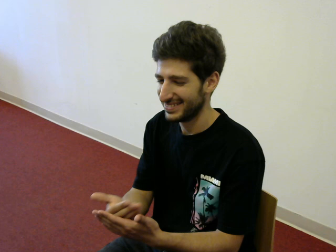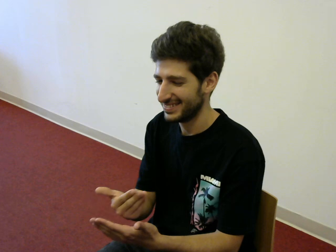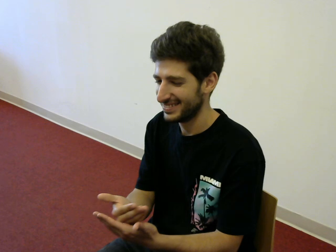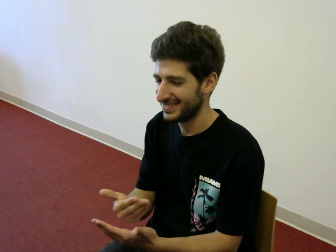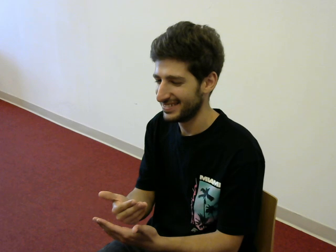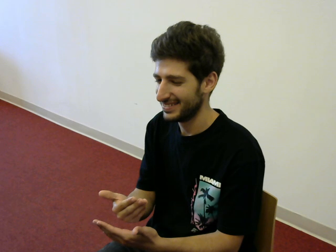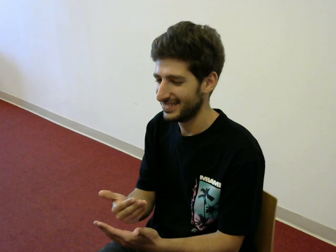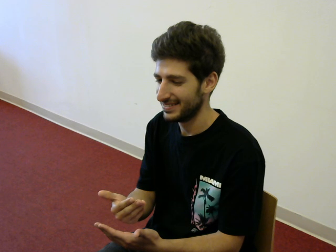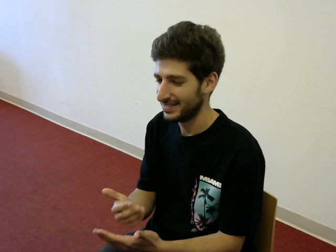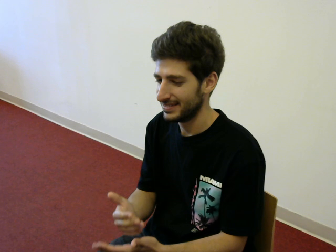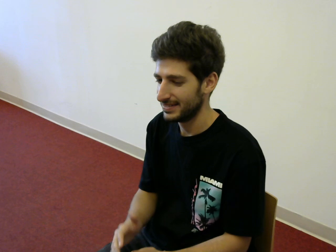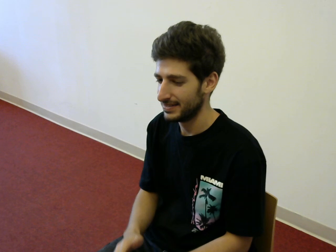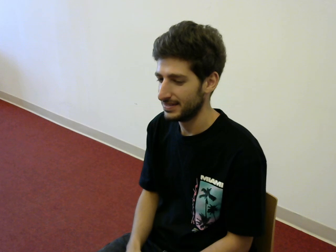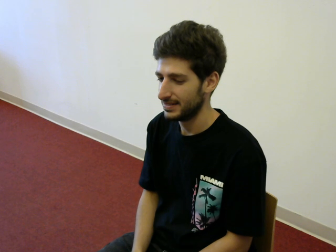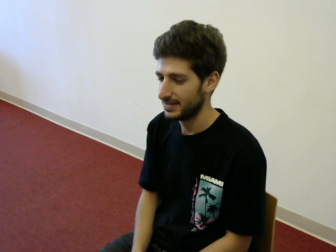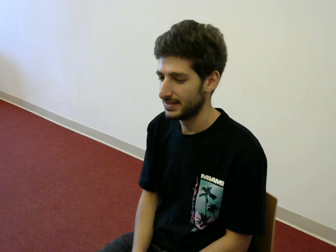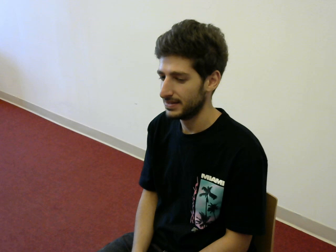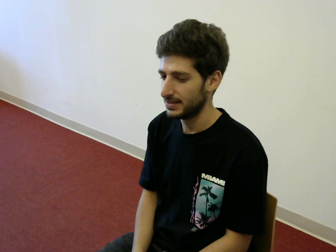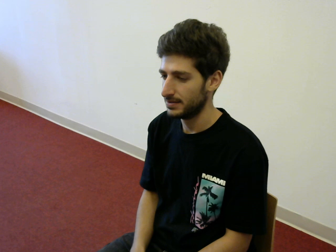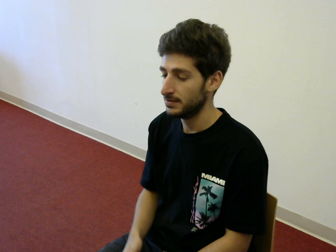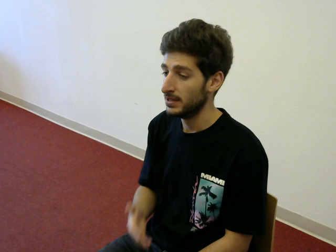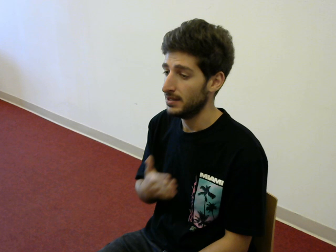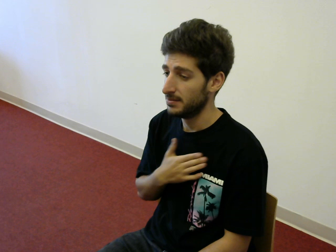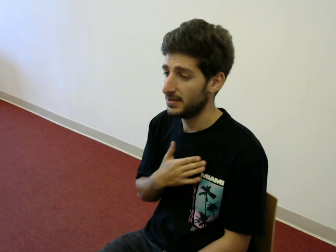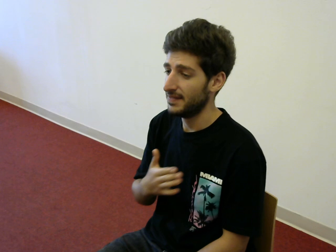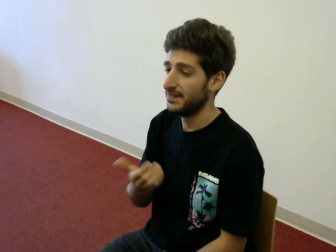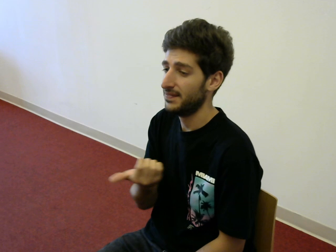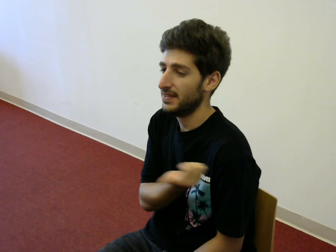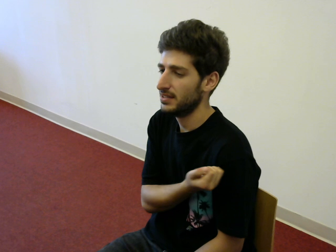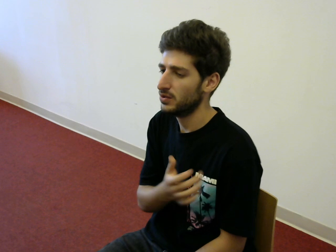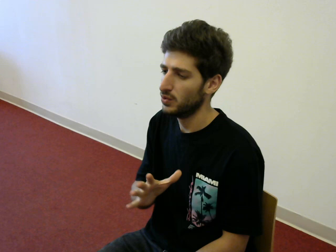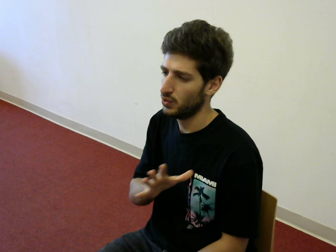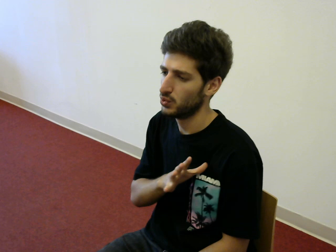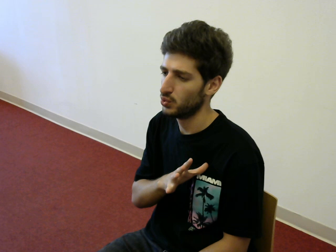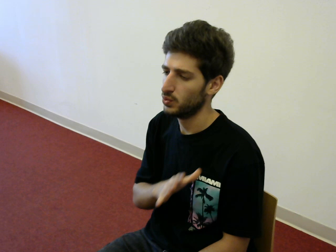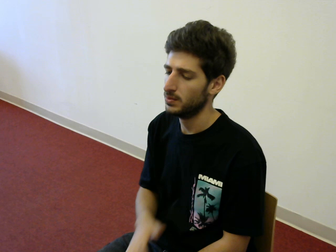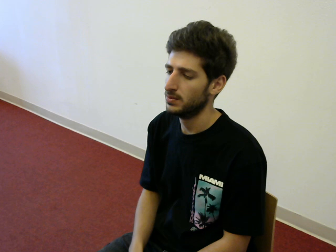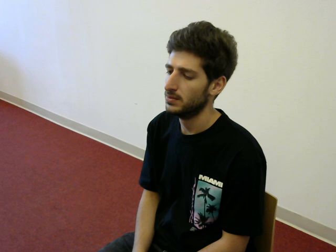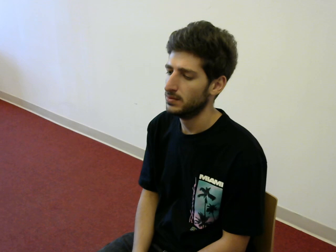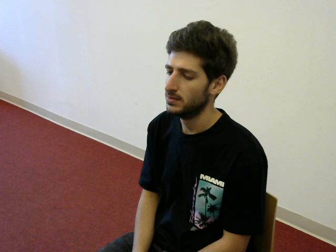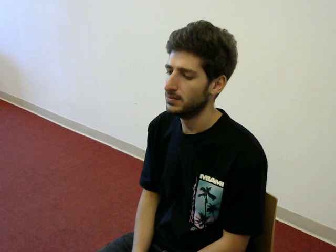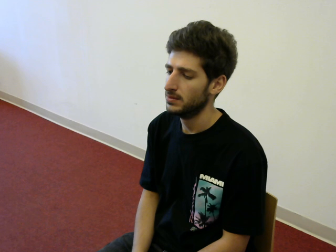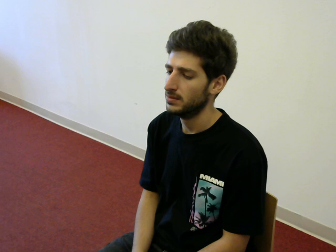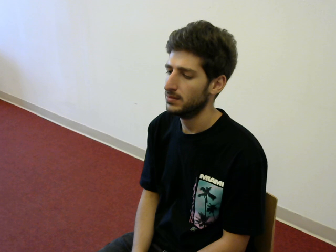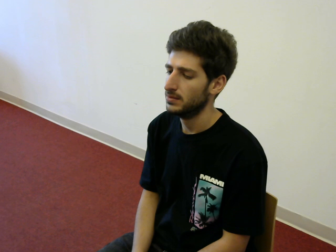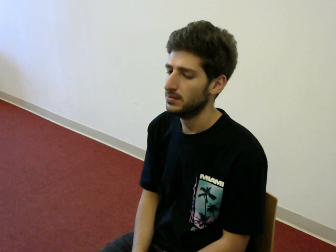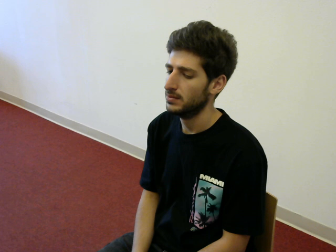Mən vaksin vurdurmuşam